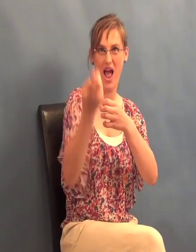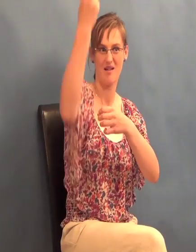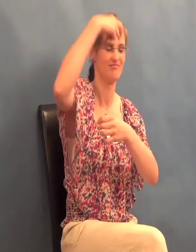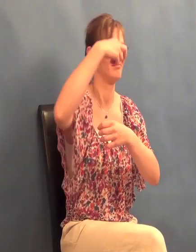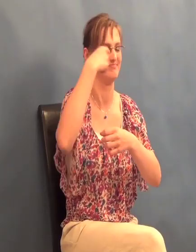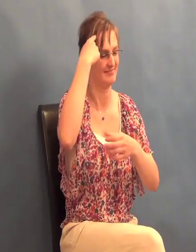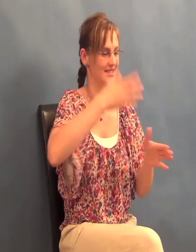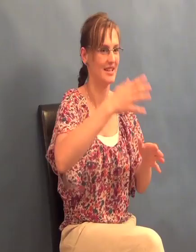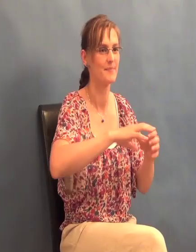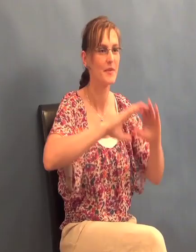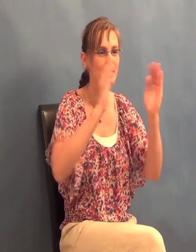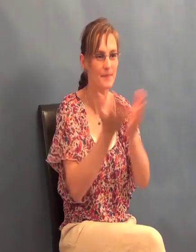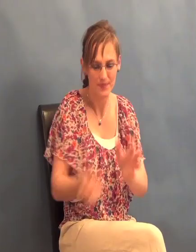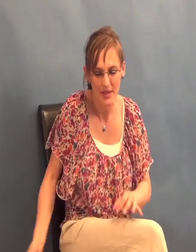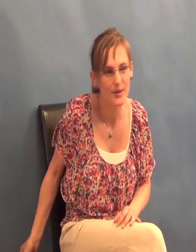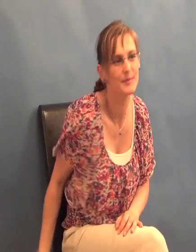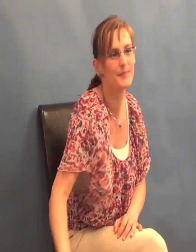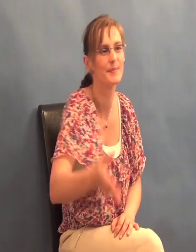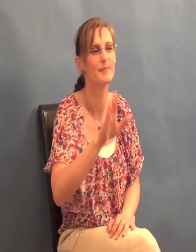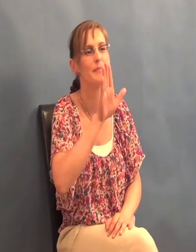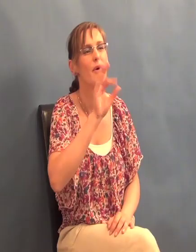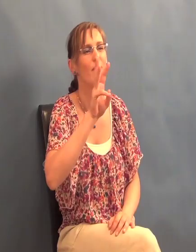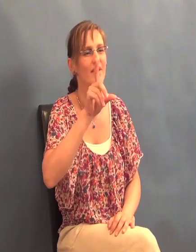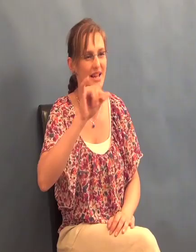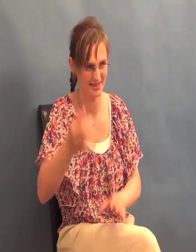Myśli i decyduje się, że weźmie tą kulę od kręgli.